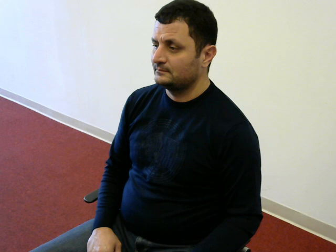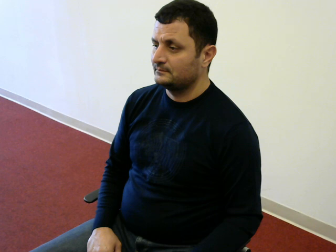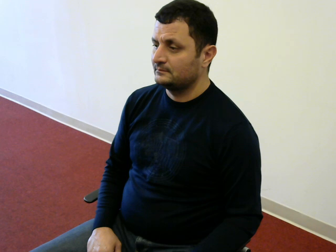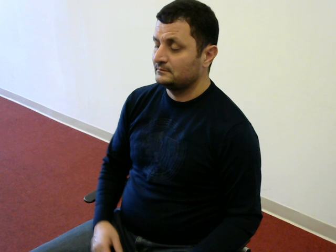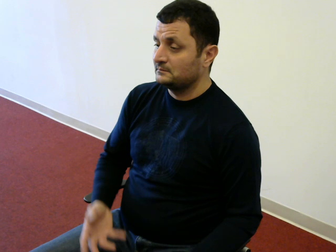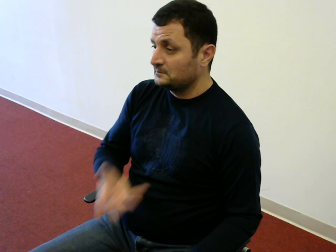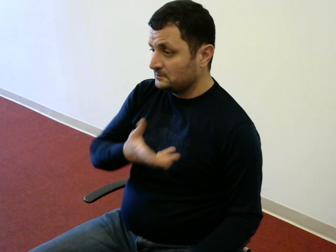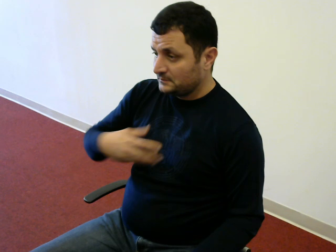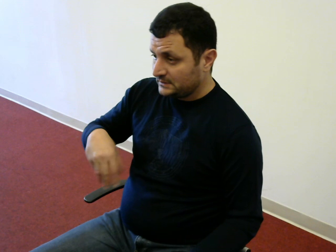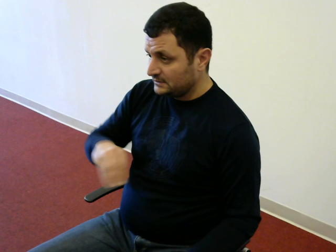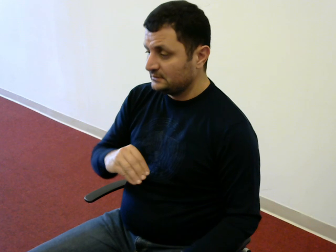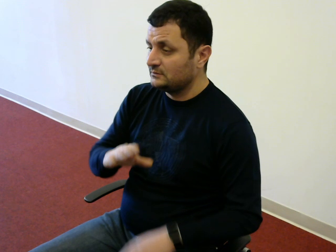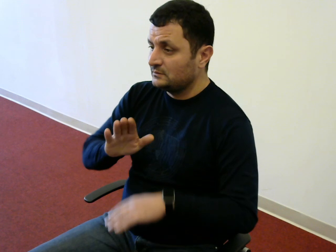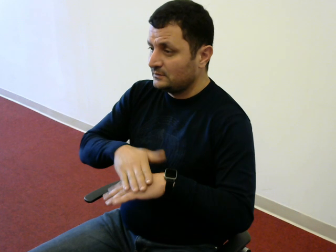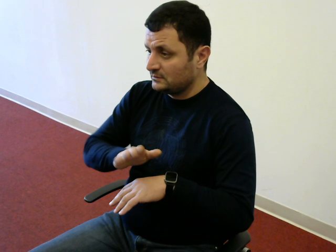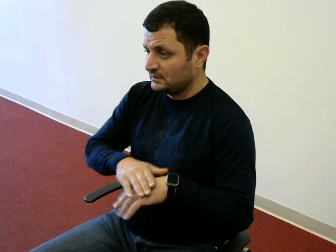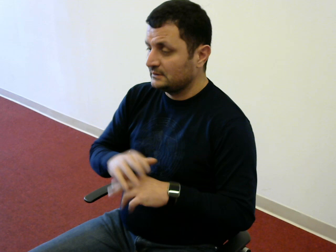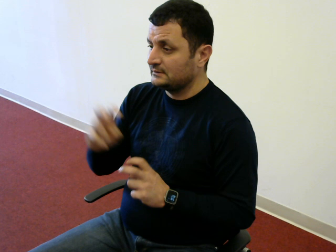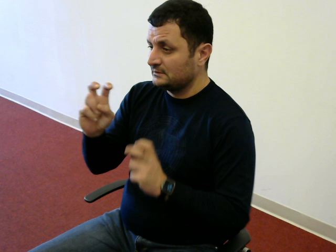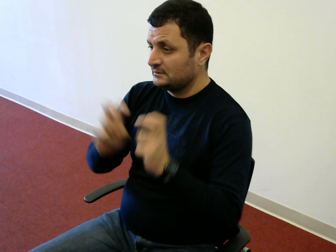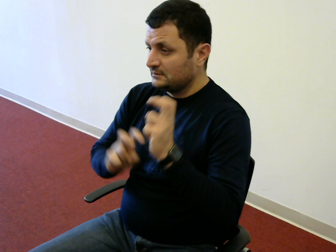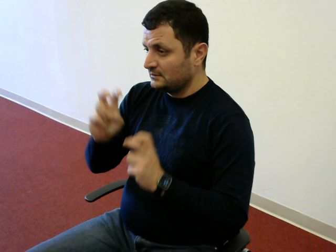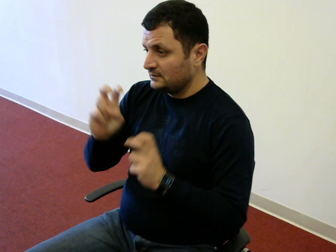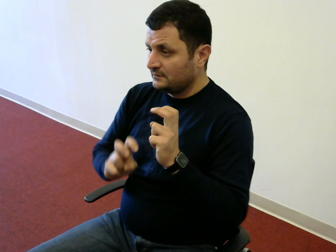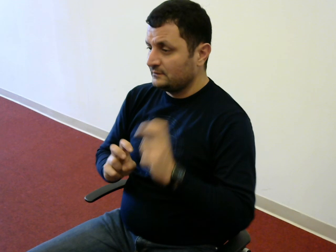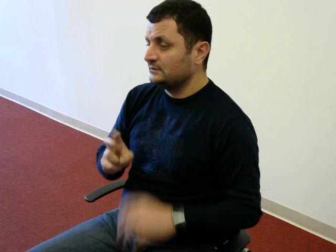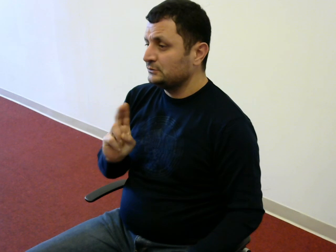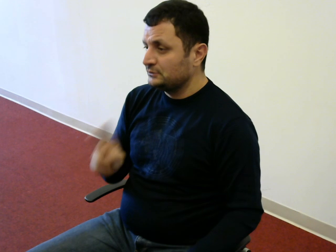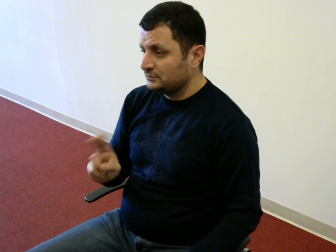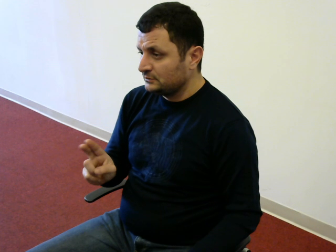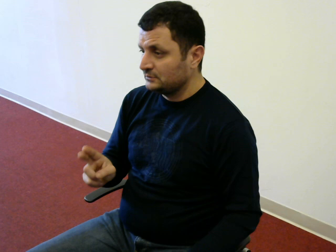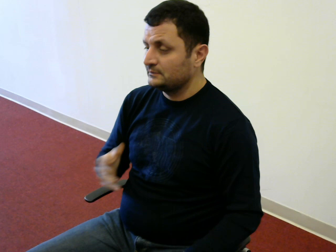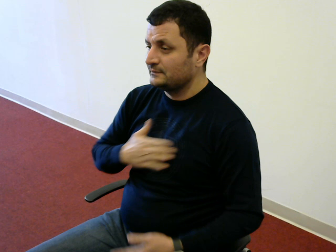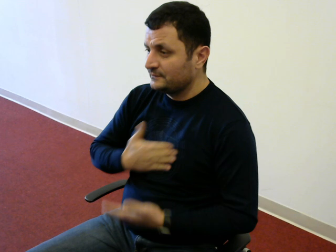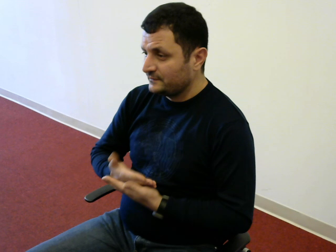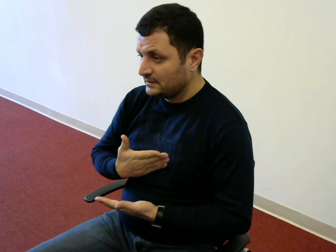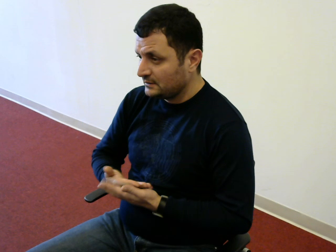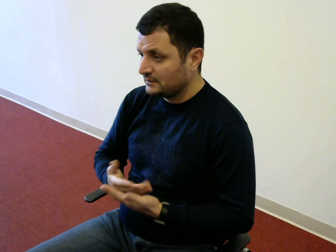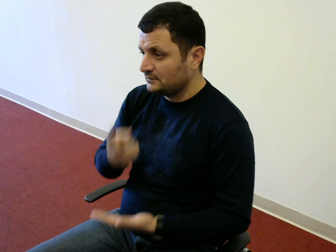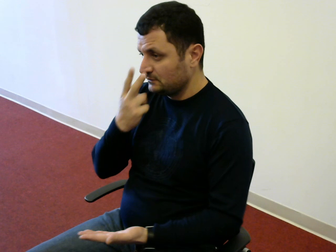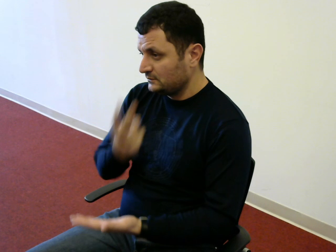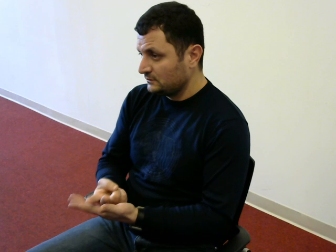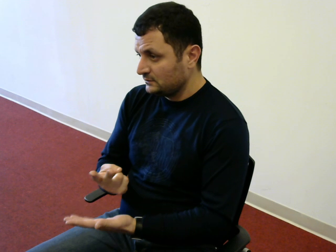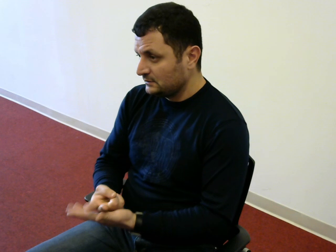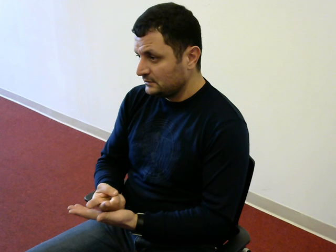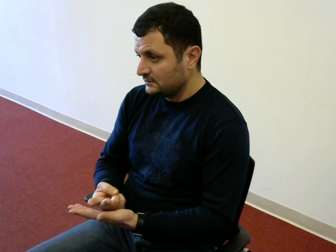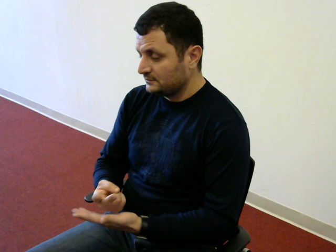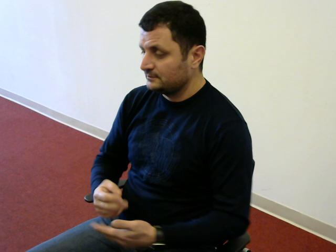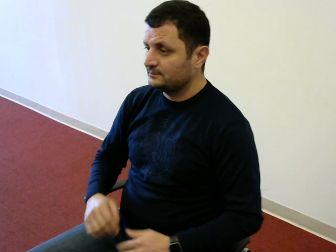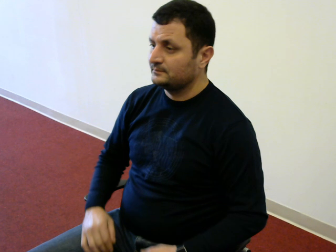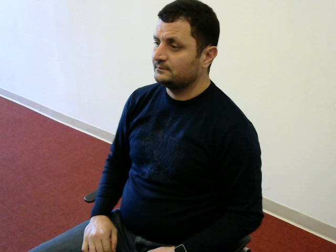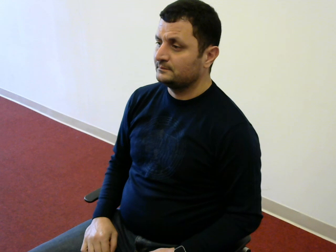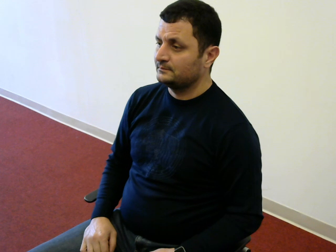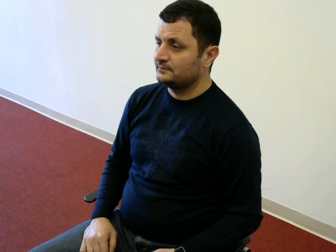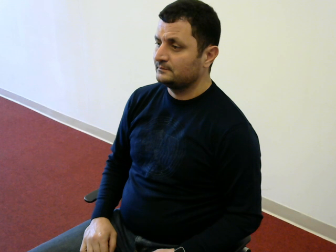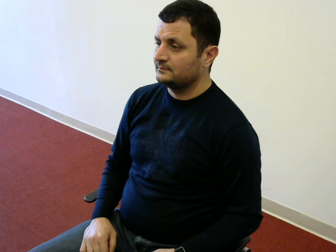Biz özəl şirkət kimi fəaliyyət göstəririk